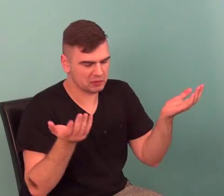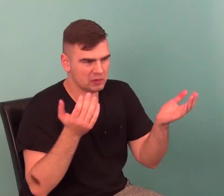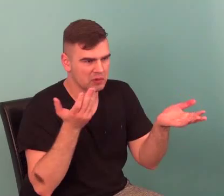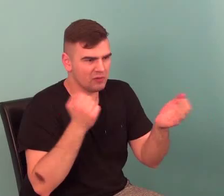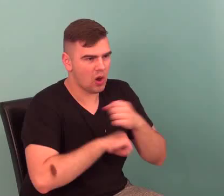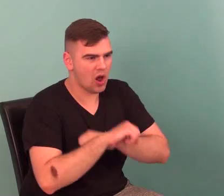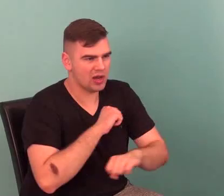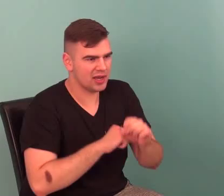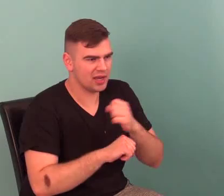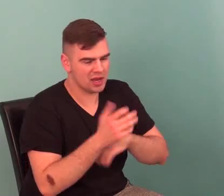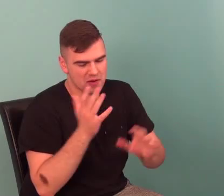Chyba Włochy.